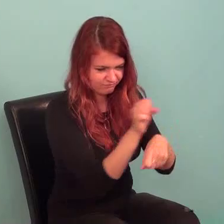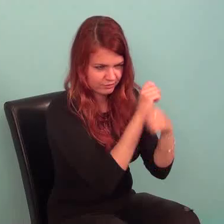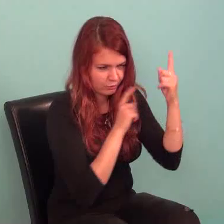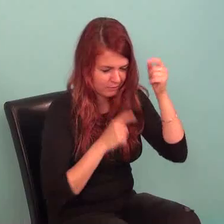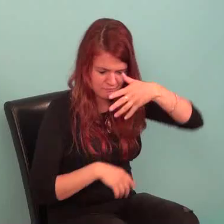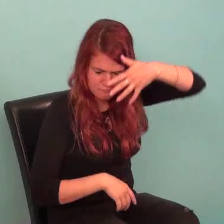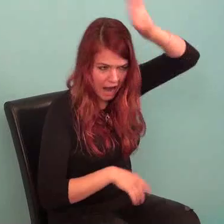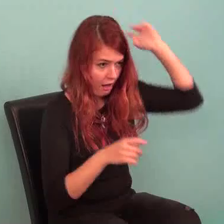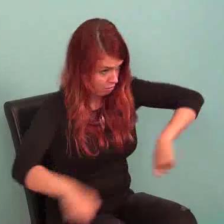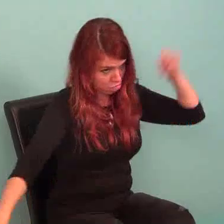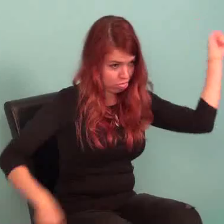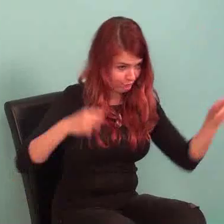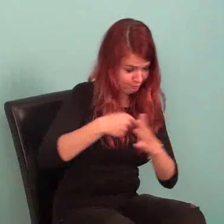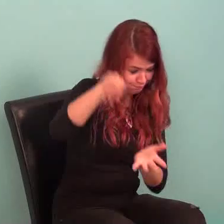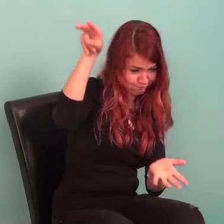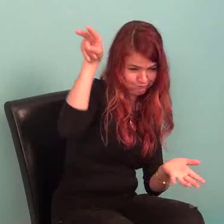Zdekoncentrowany chłopak przewraca się.